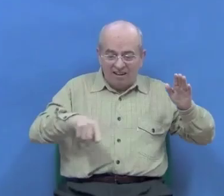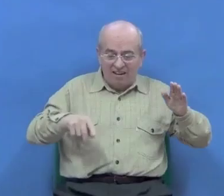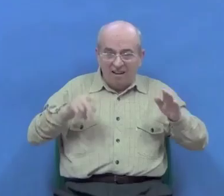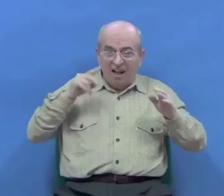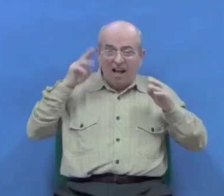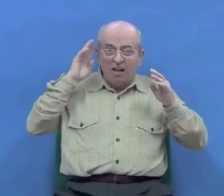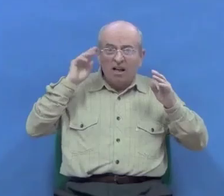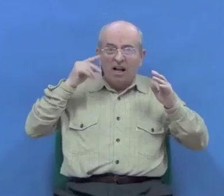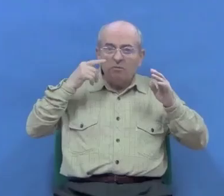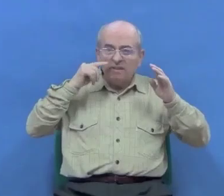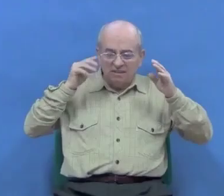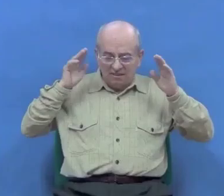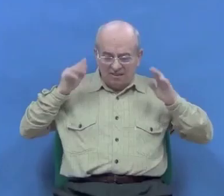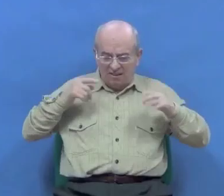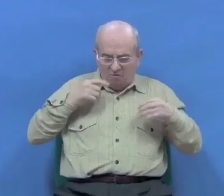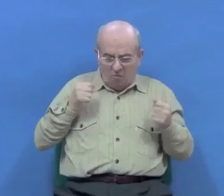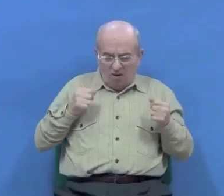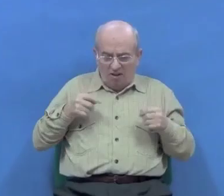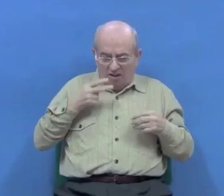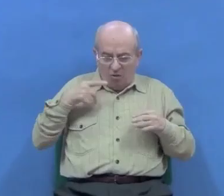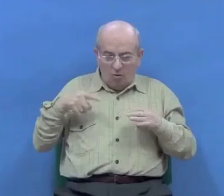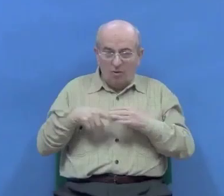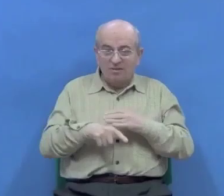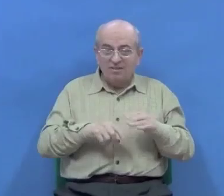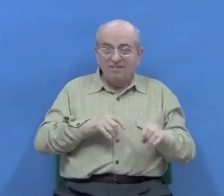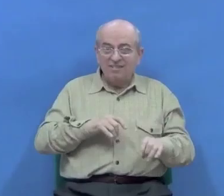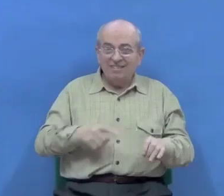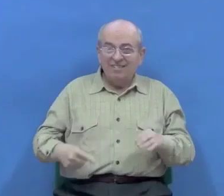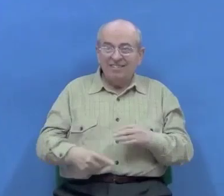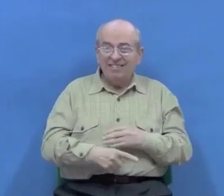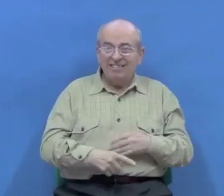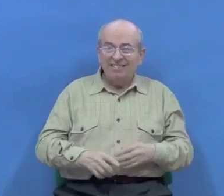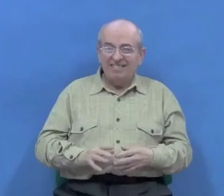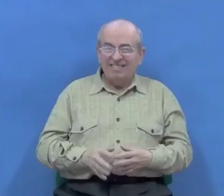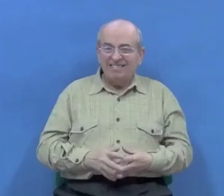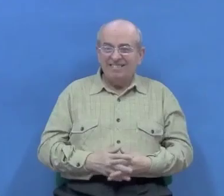Miś to zauważył, przestraszył się i uciekł.